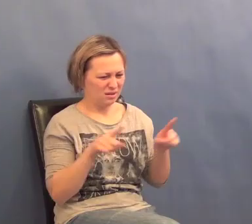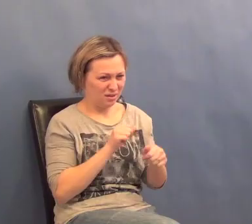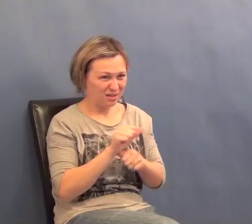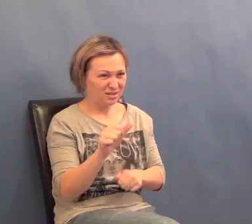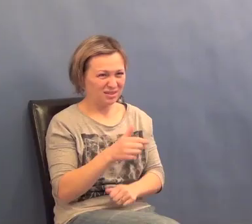Jest?